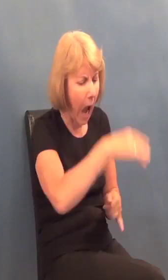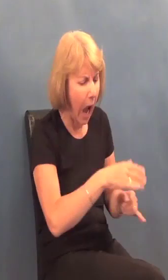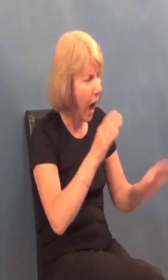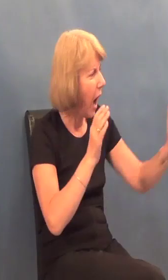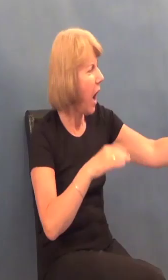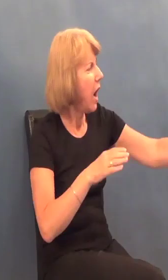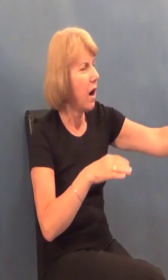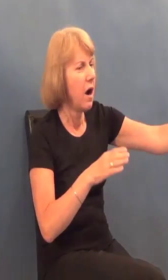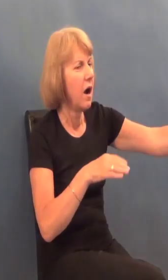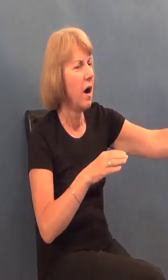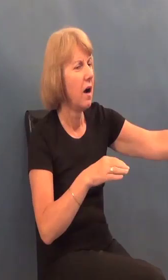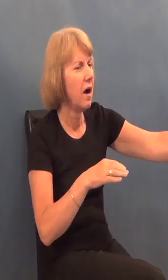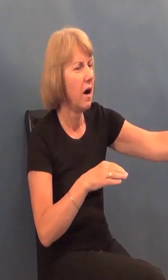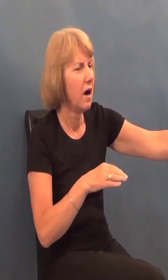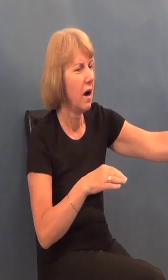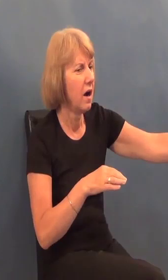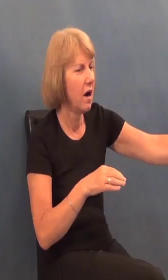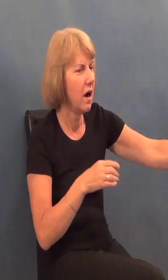Aaa..